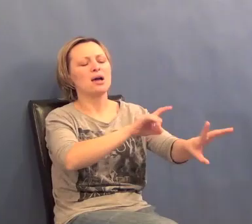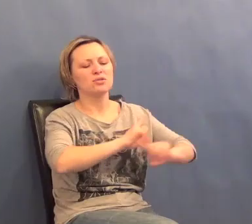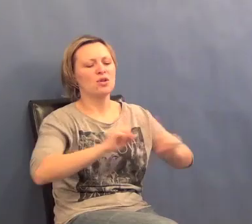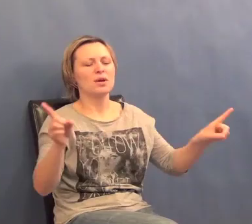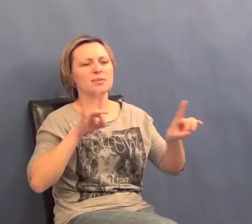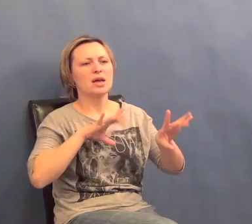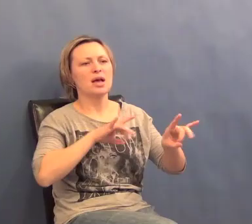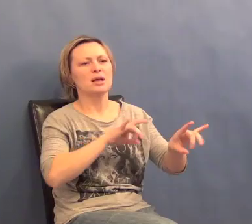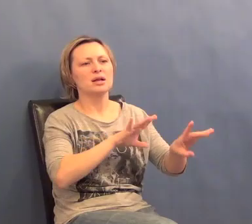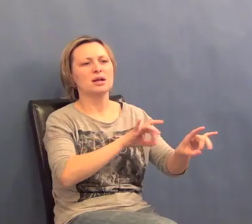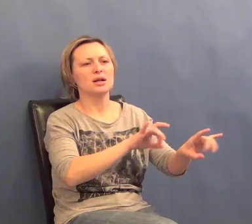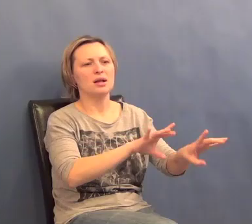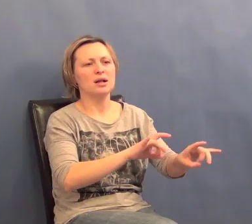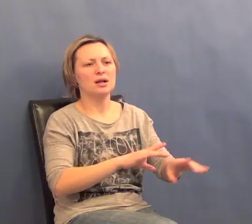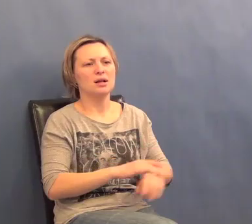Nie wolno biegać.